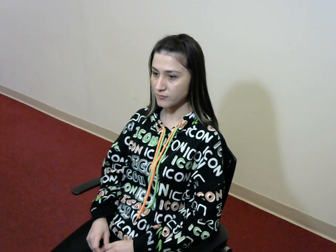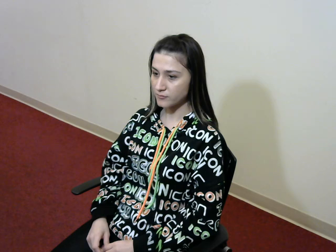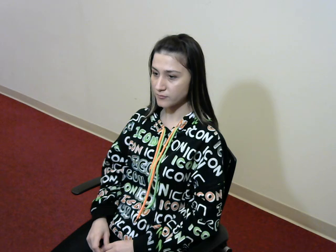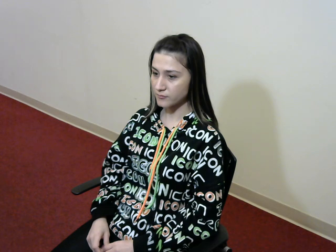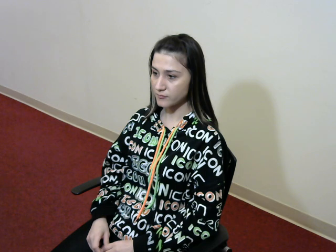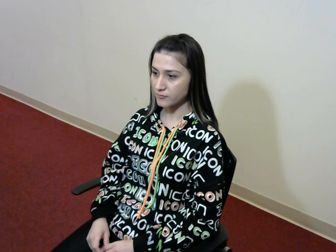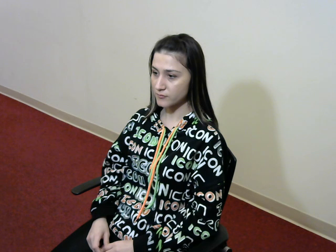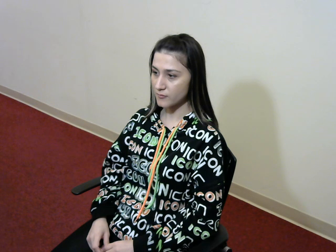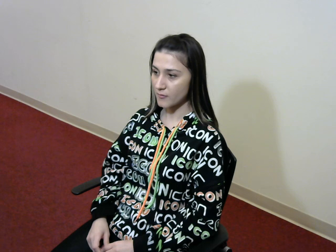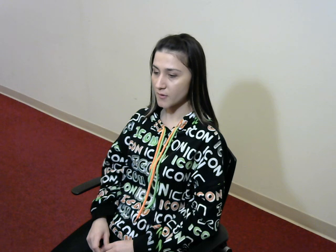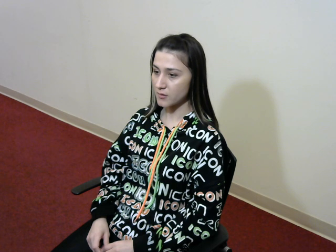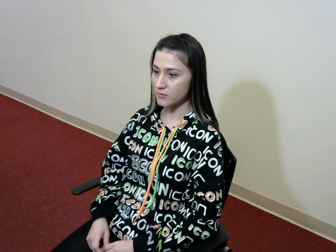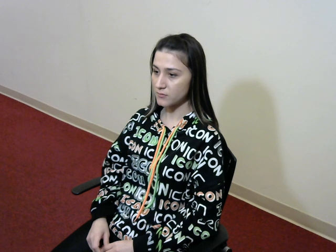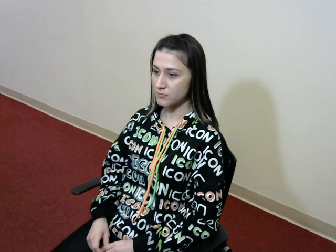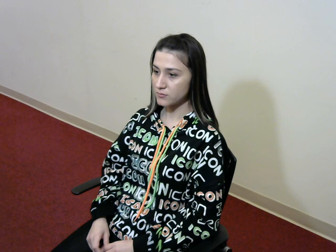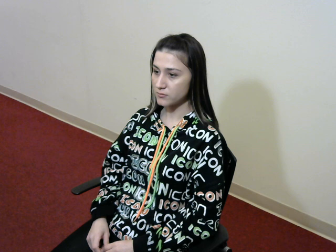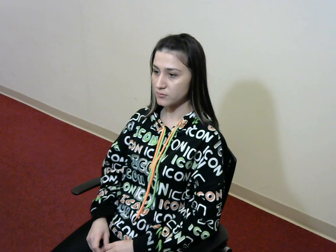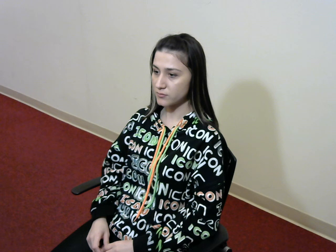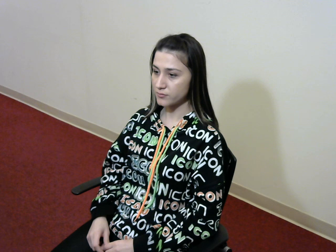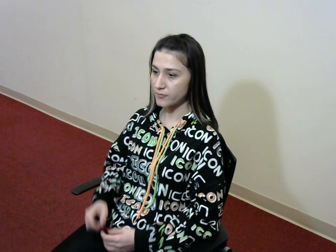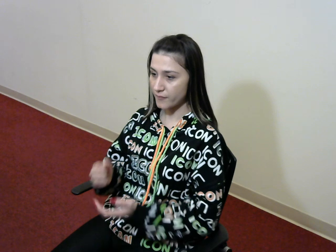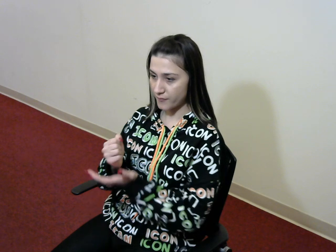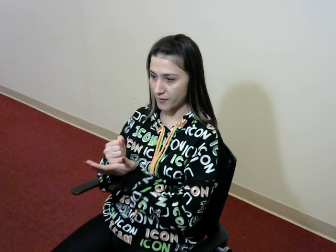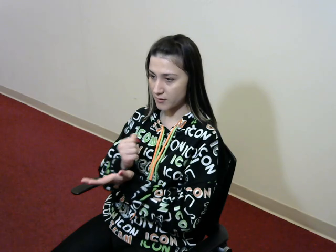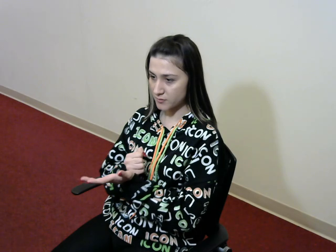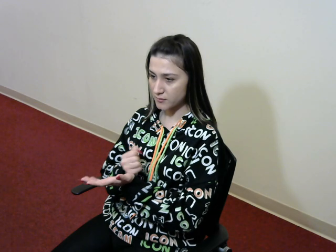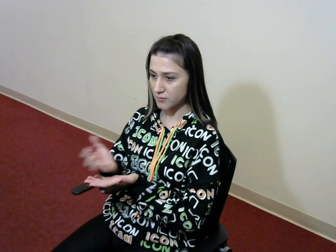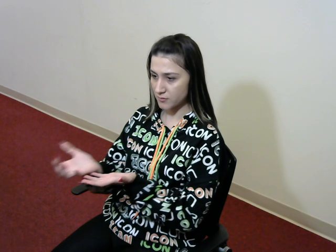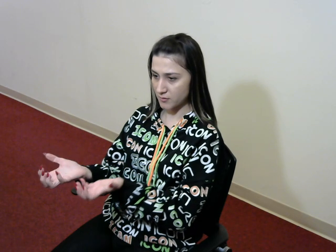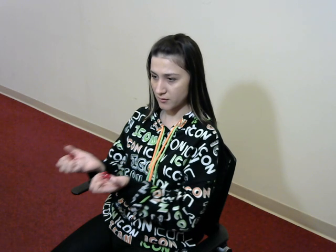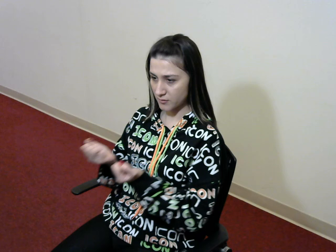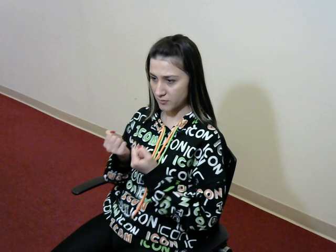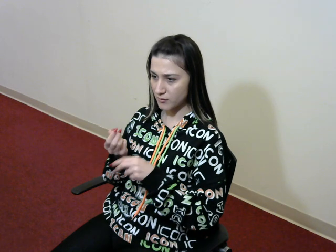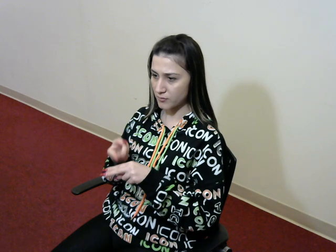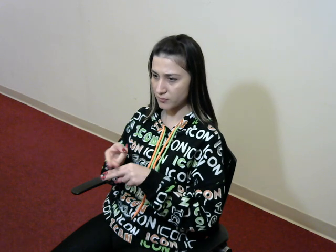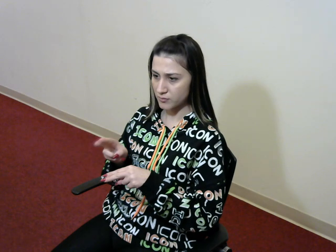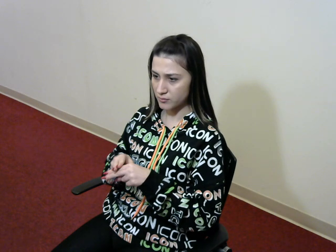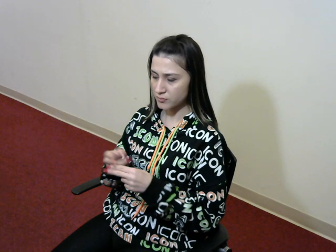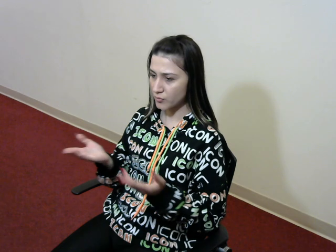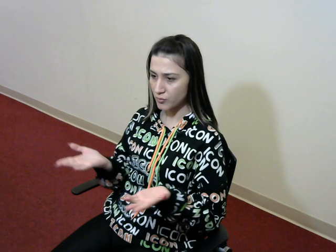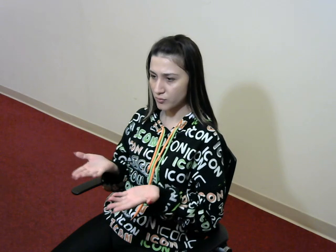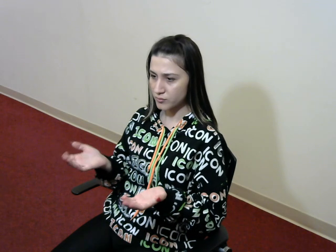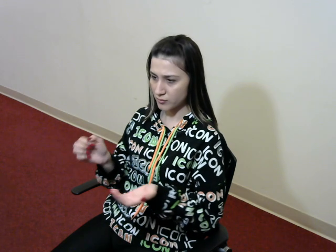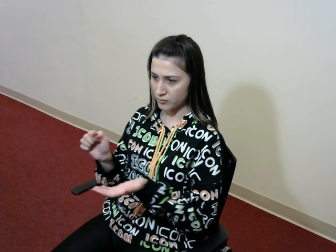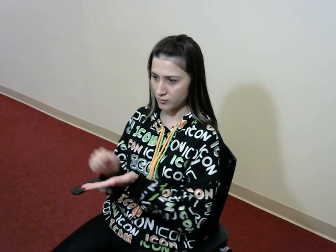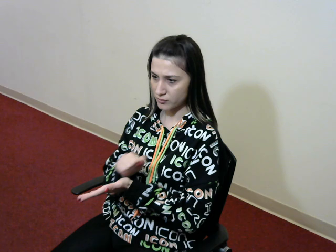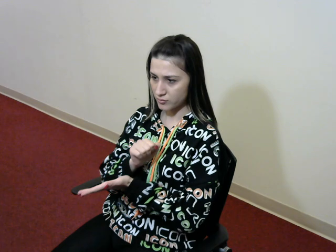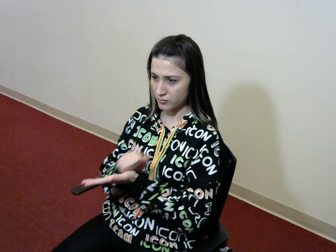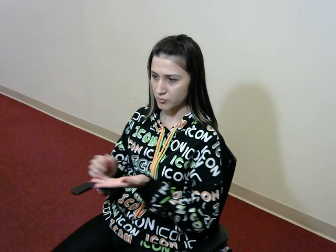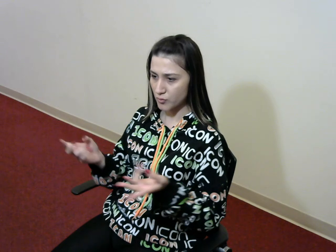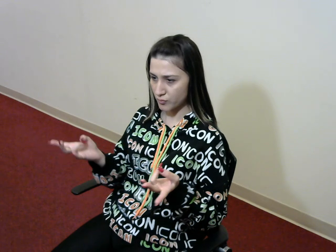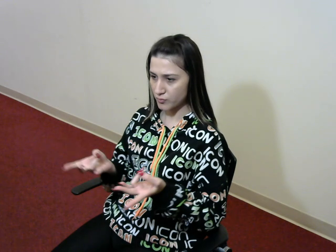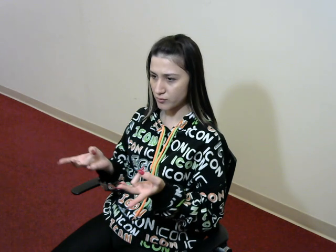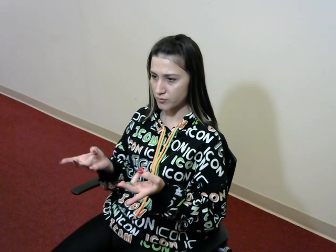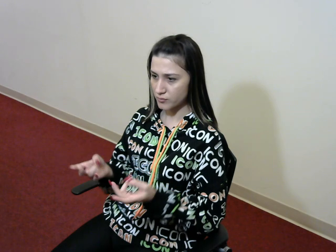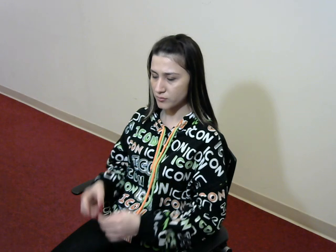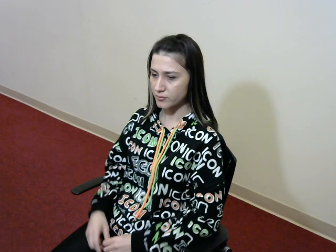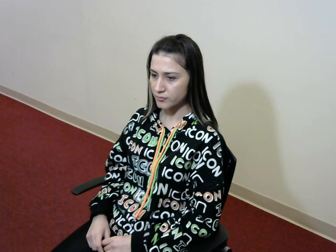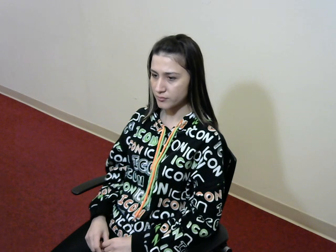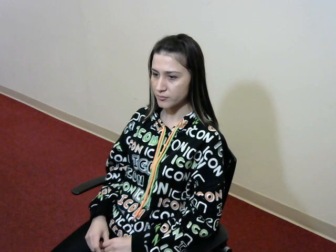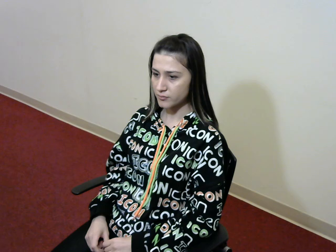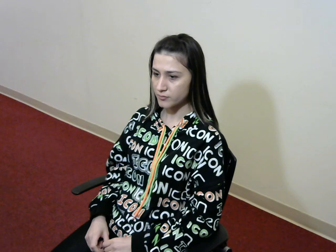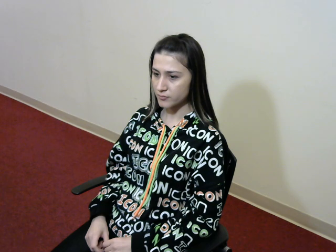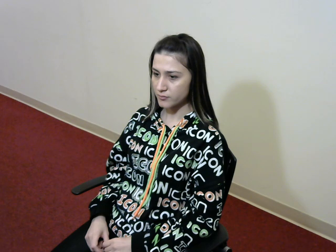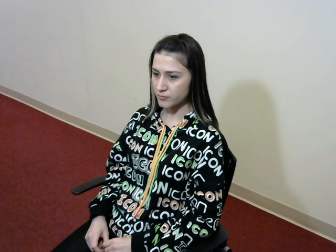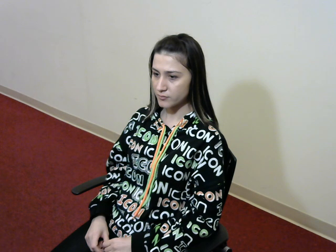Viza almaq üçün hansı sənədlər lazımdır?